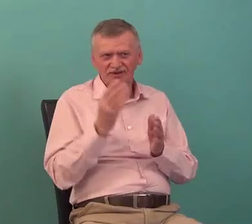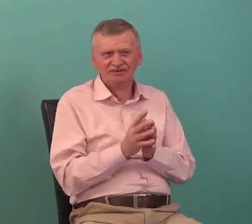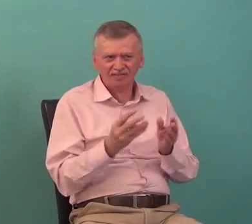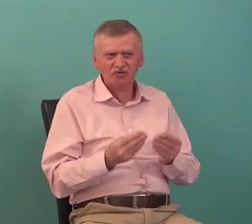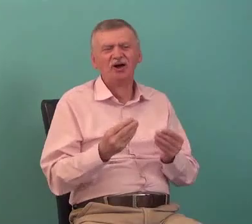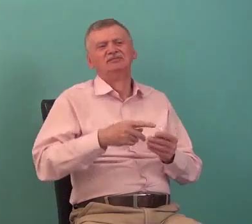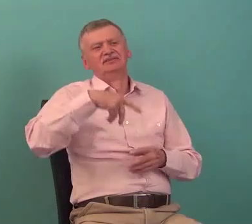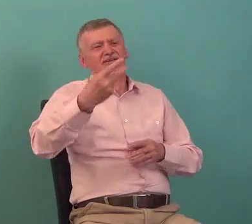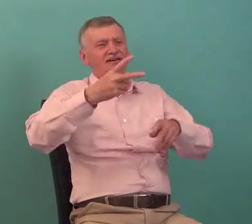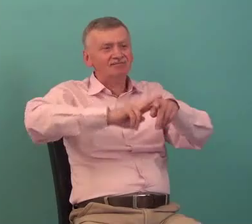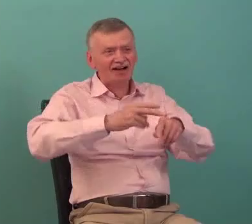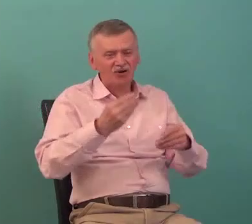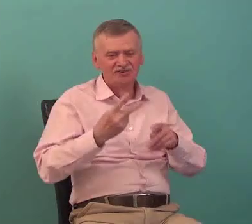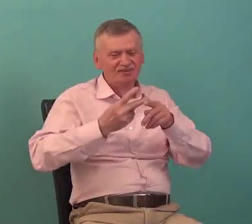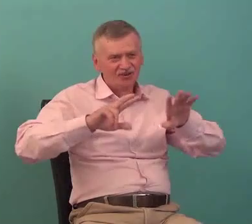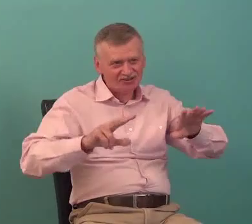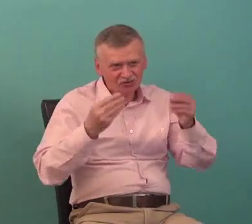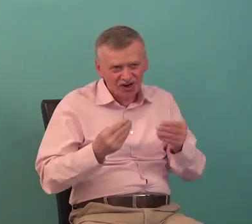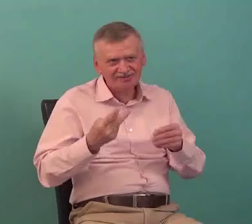Następnie powtórne urodziny mamy dwudziestego ósmego.